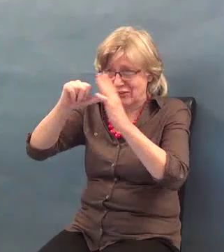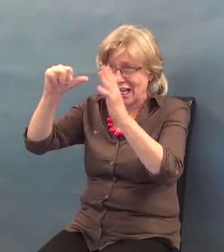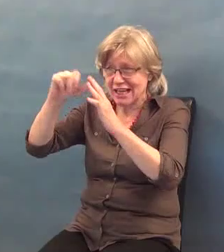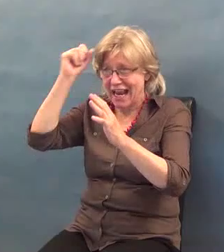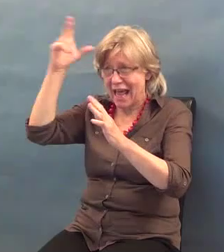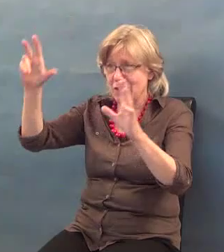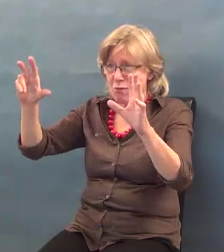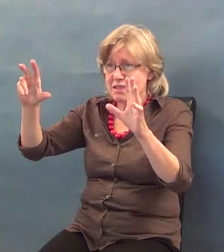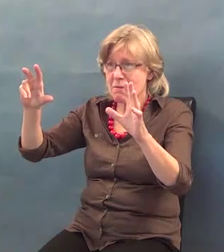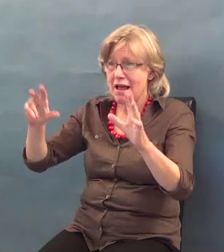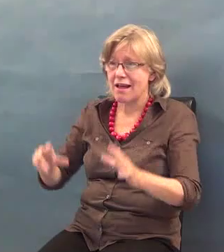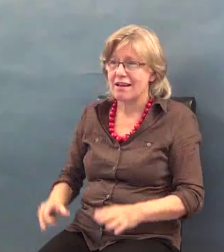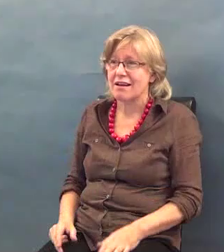Wycieczka o ósmej rano.